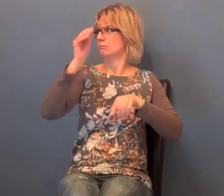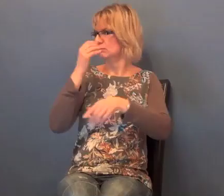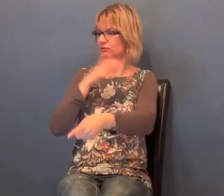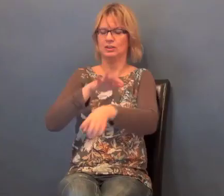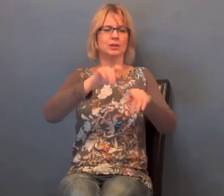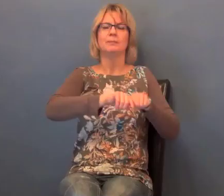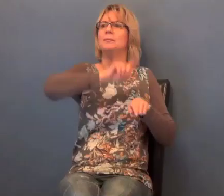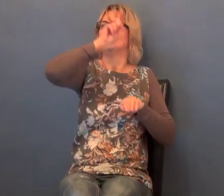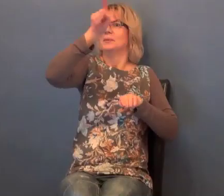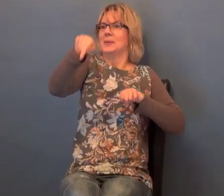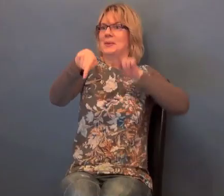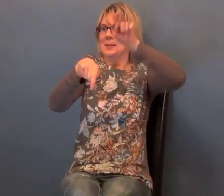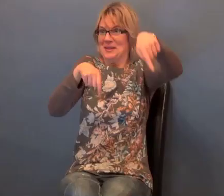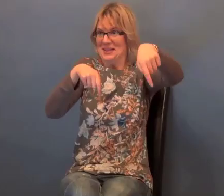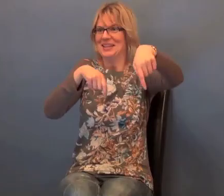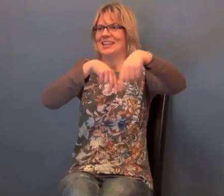Wyskakuje ze słoika.